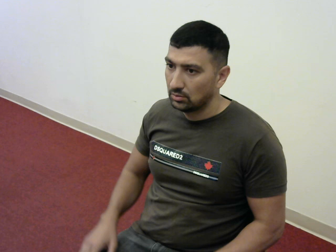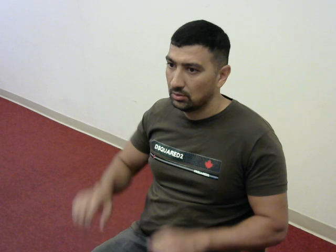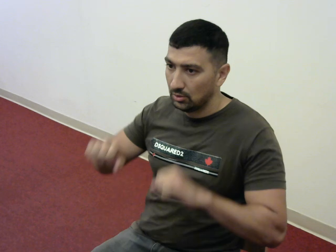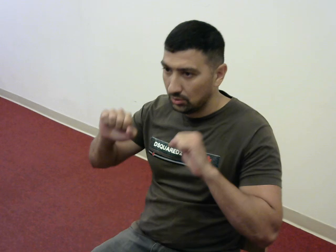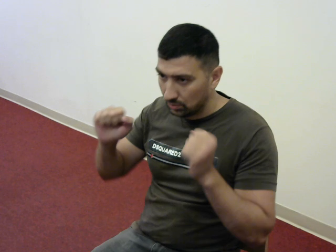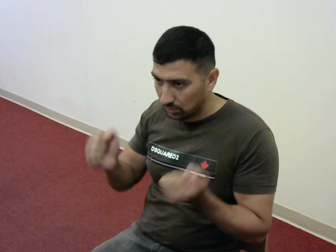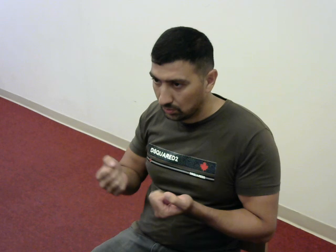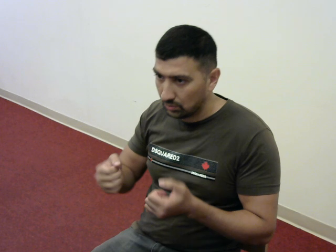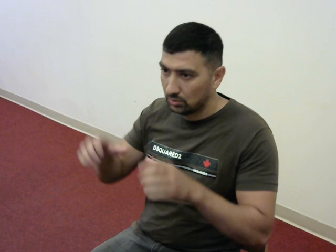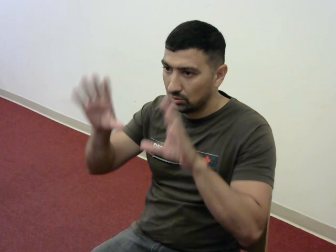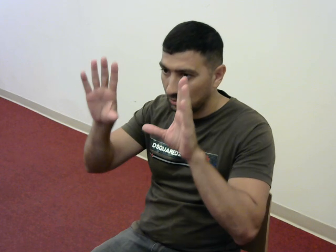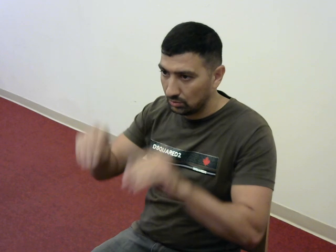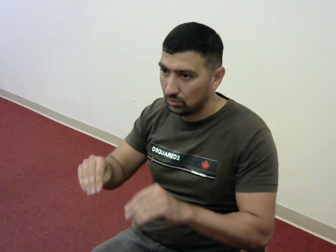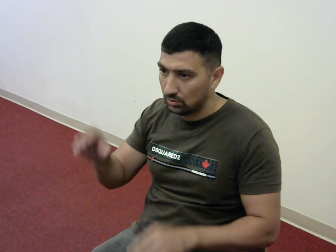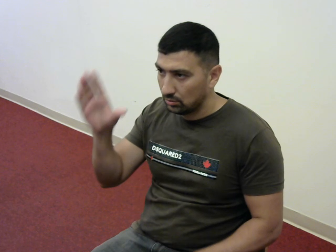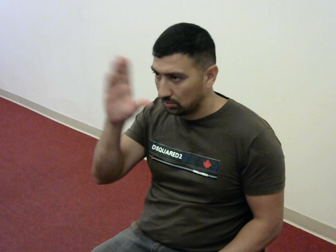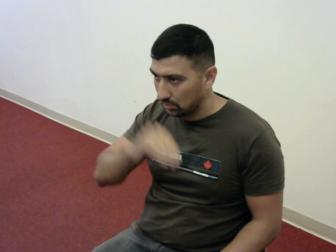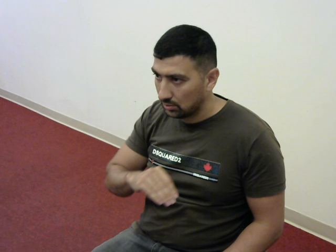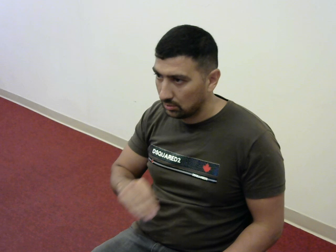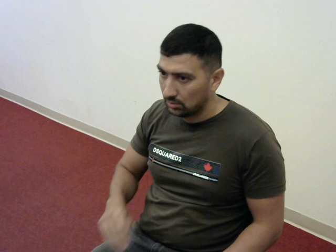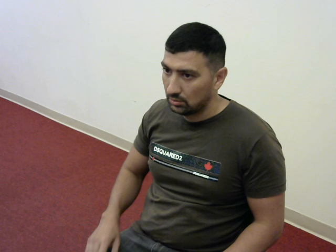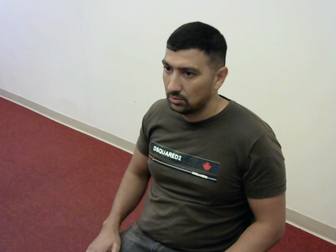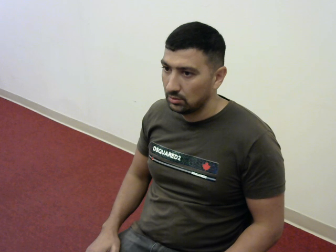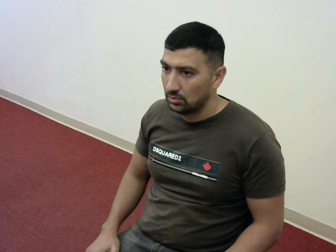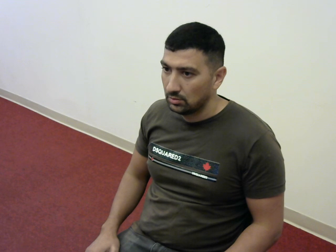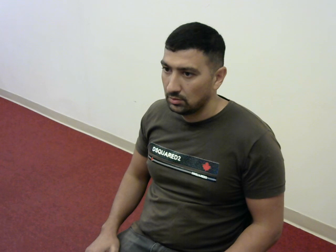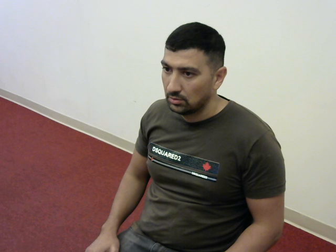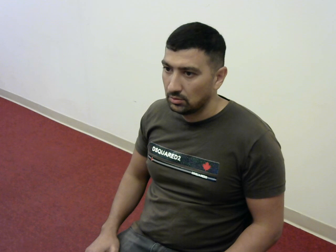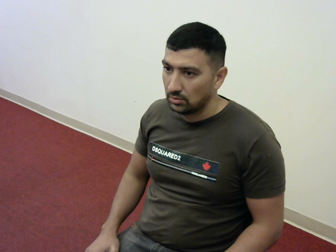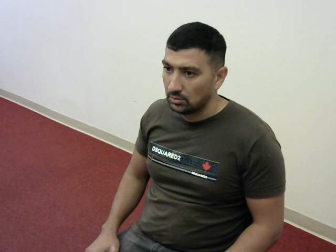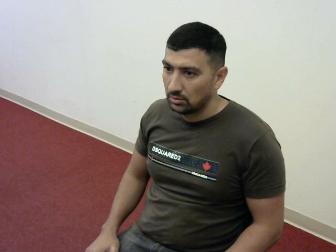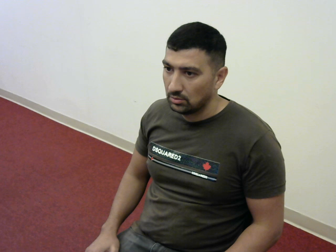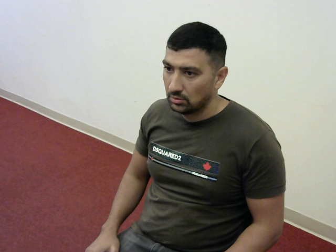Kondisioneri söndürə bilərsinizmi?